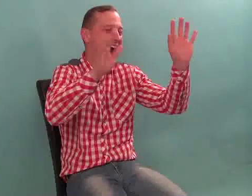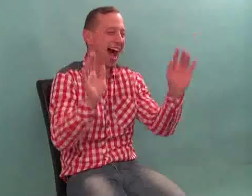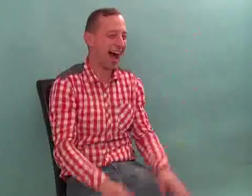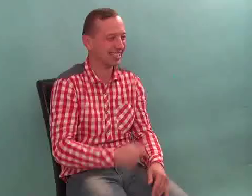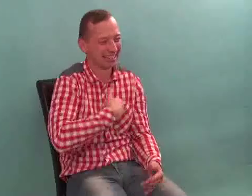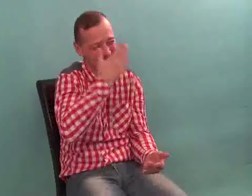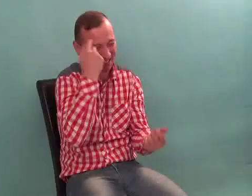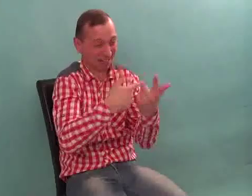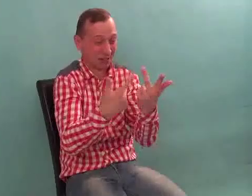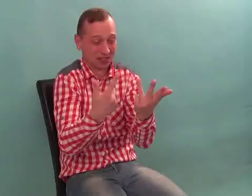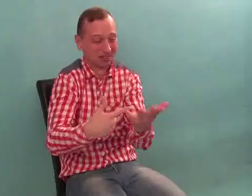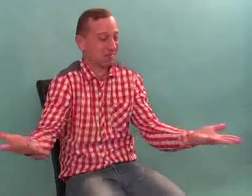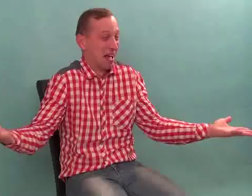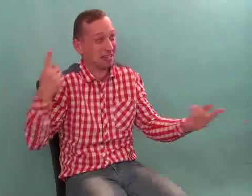Ja nie wiem, który z tych z moich pomysłów.